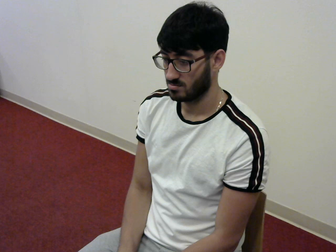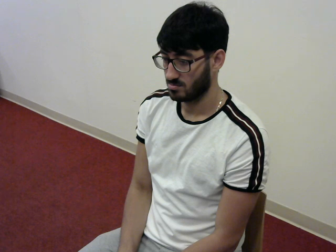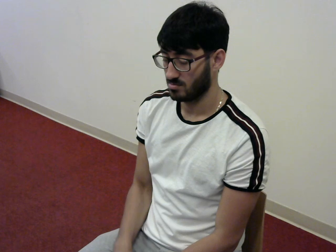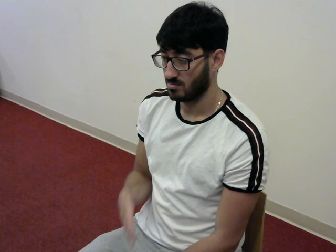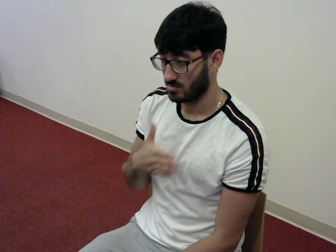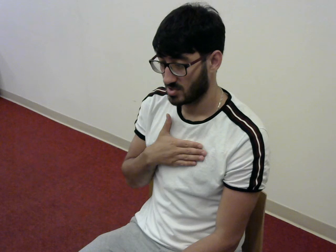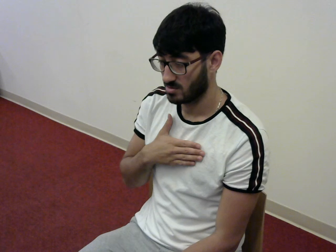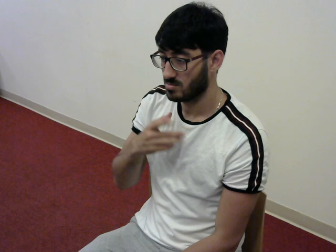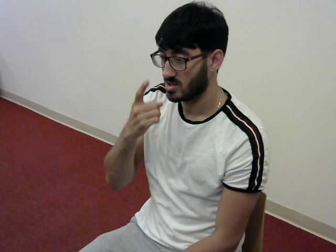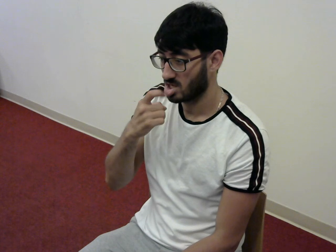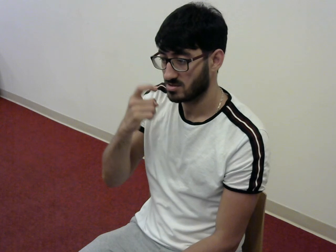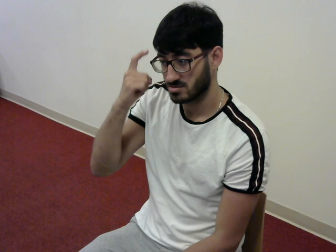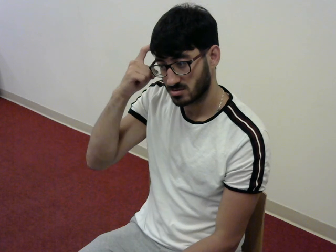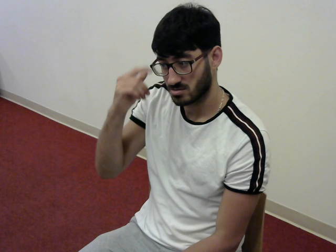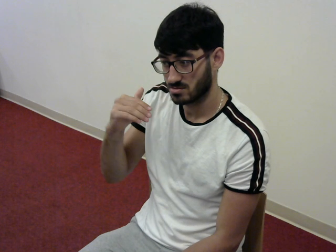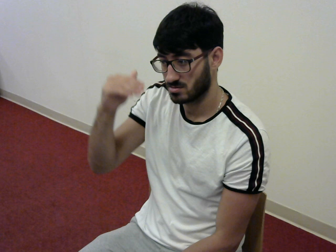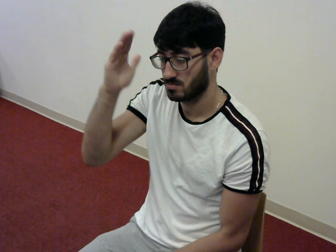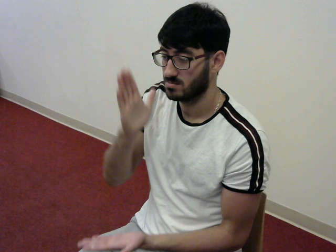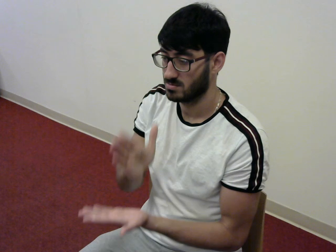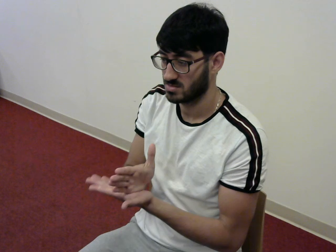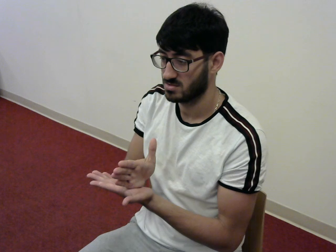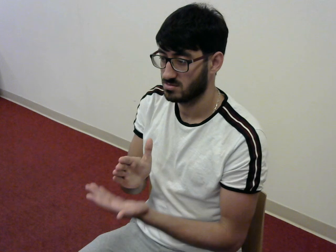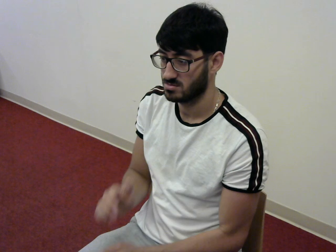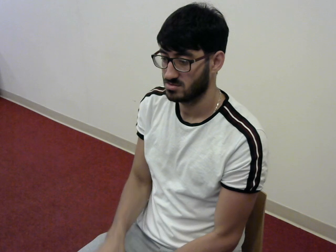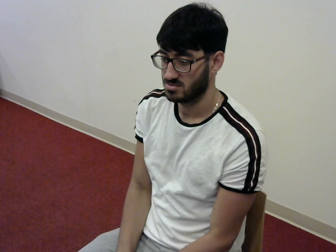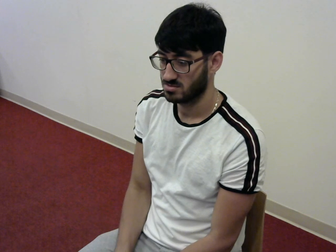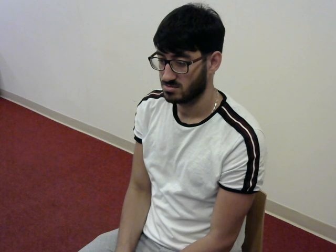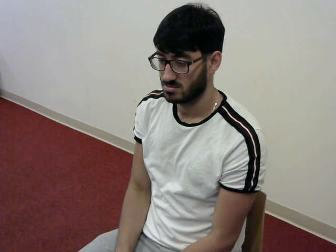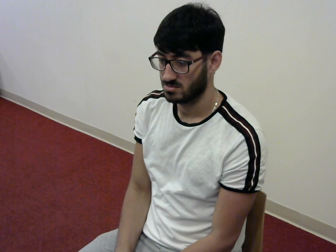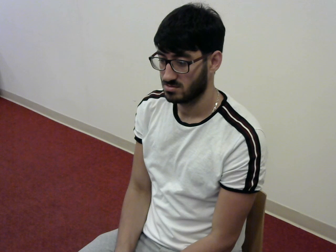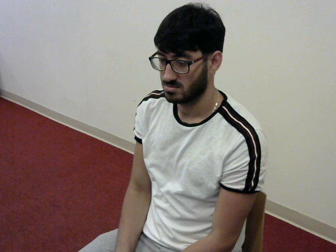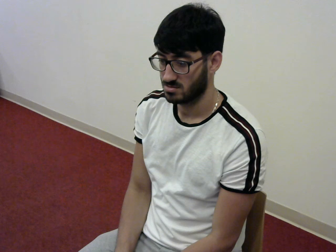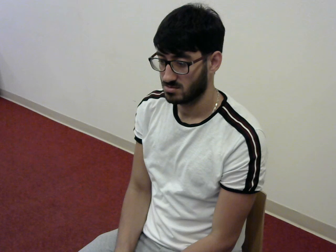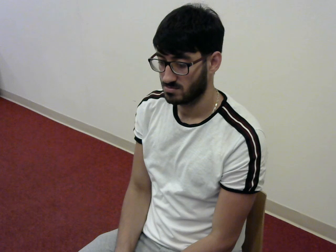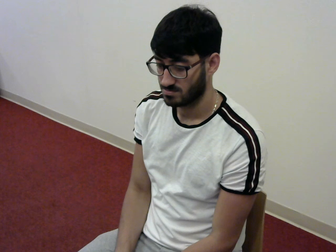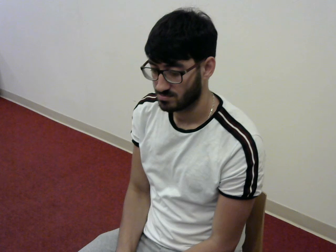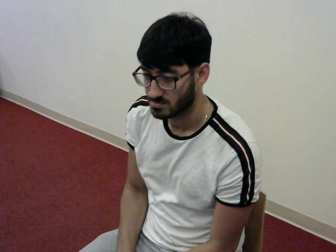Mənim qan təzyiqim var